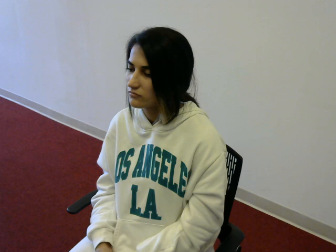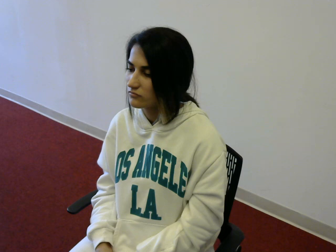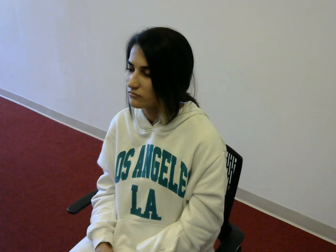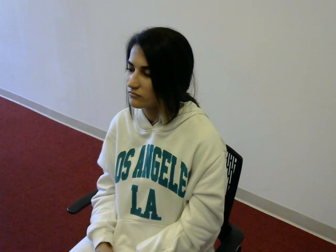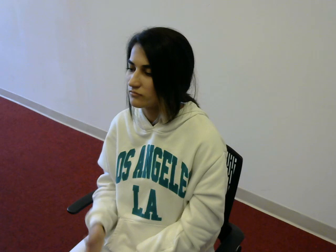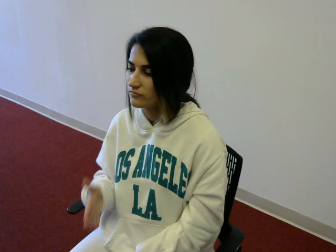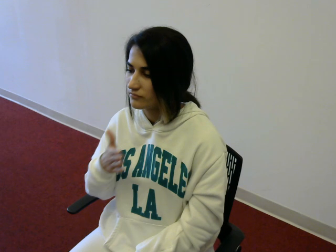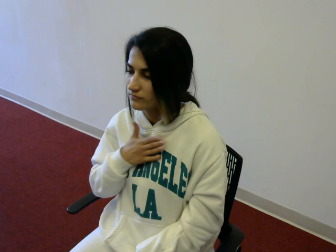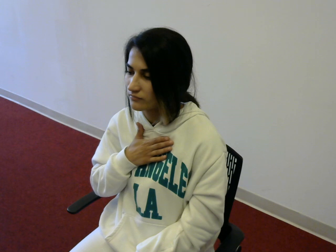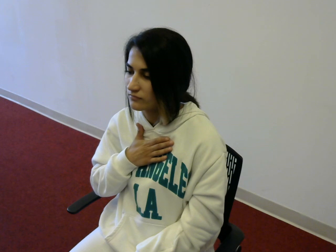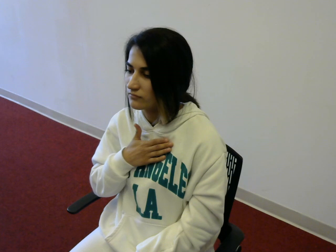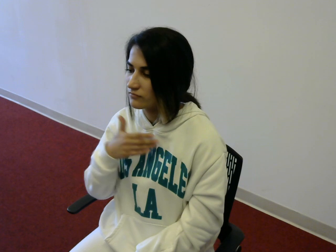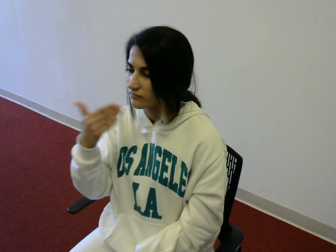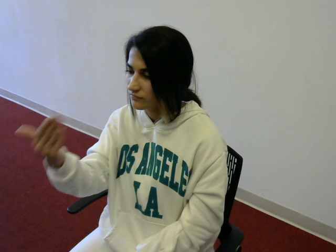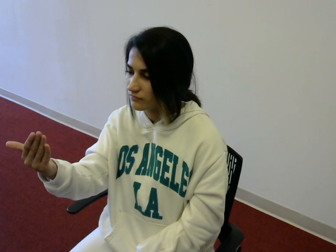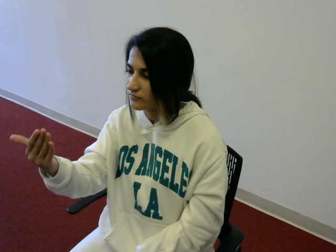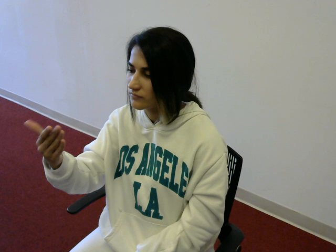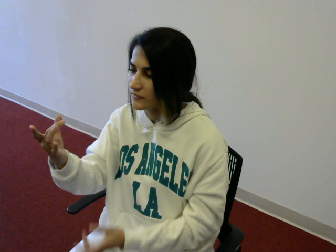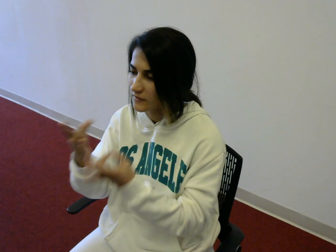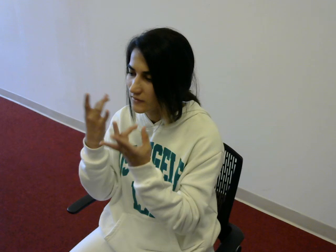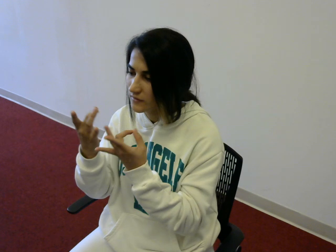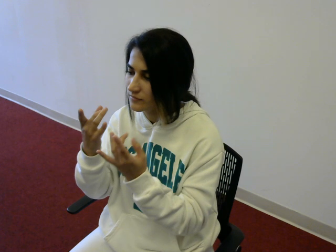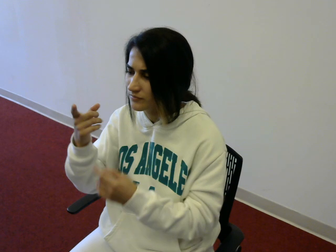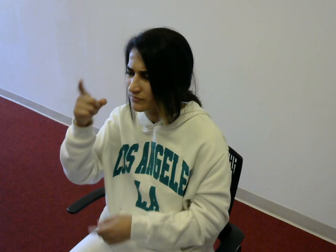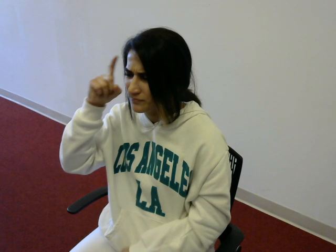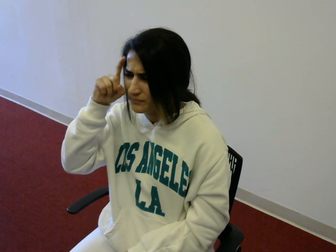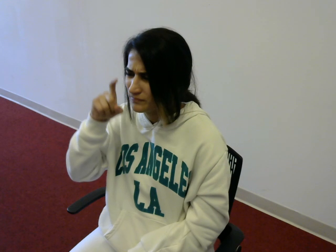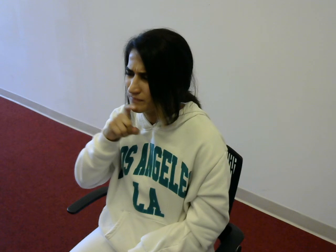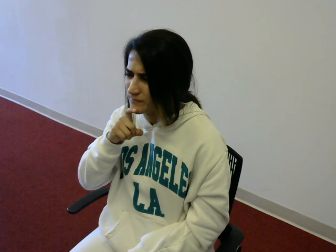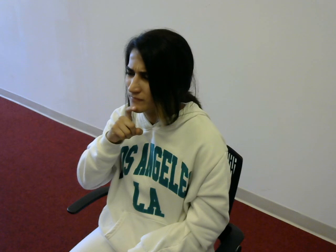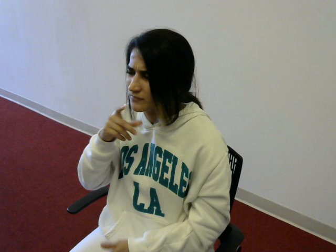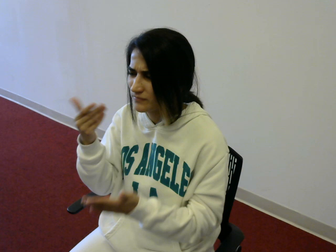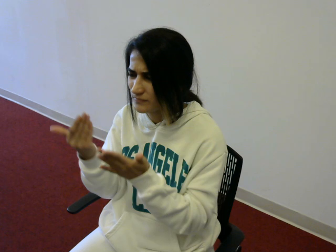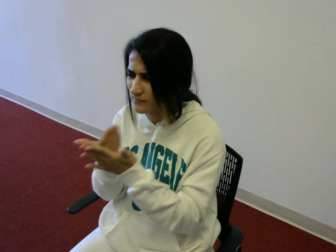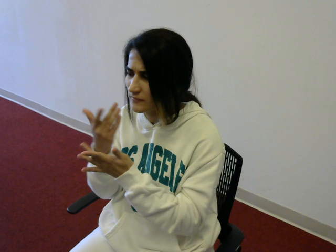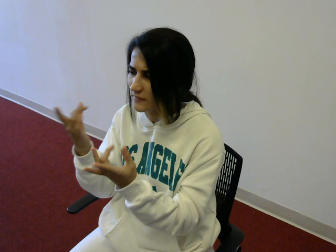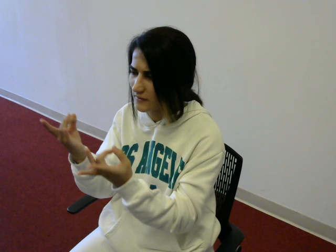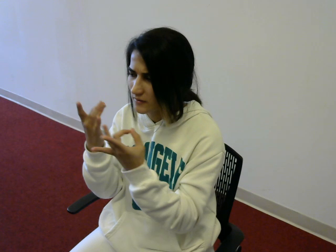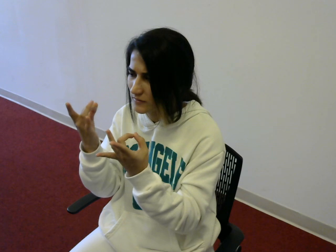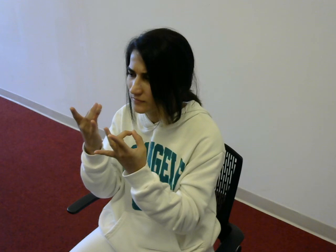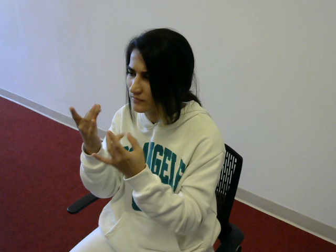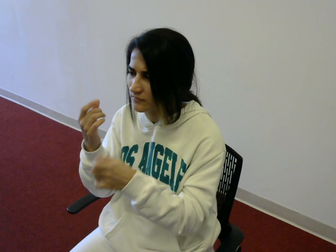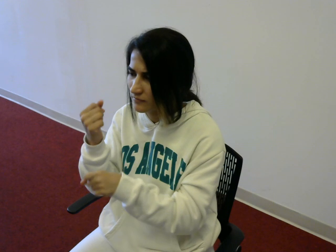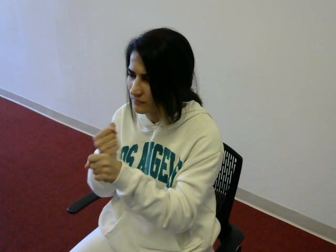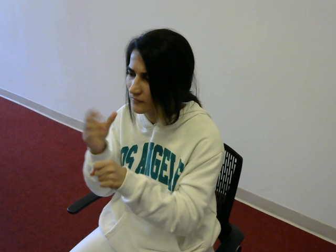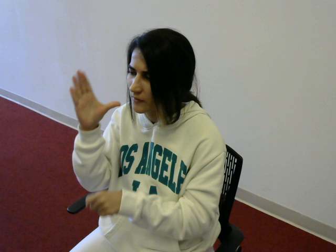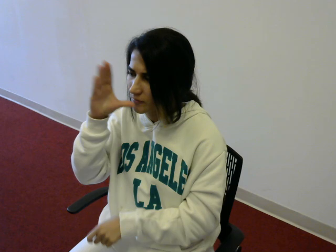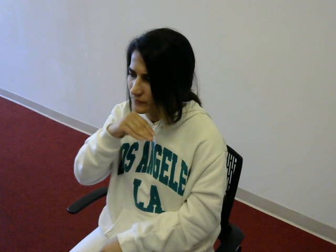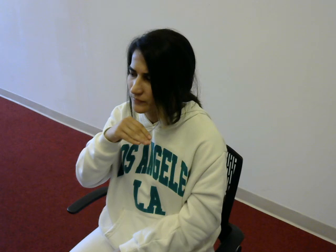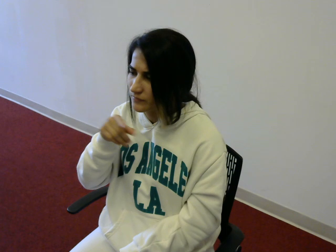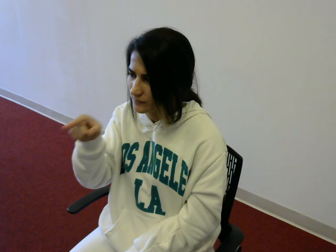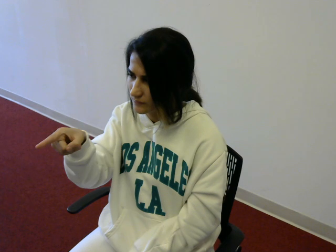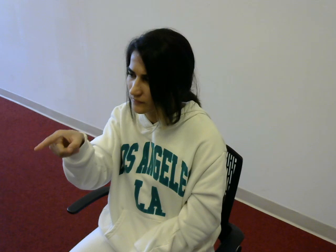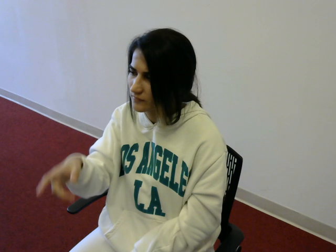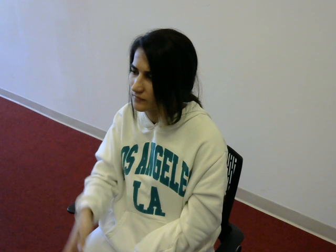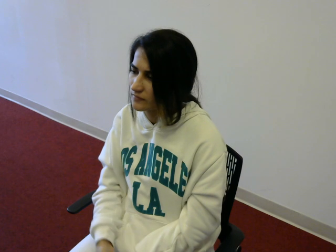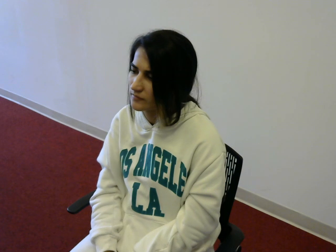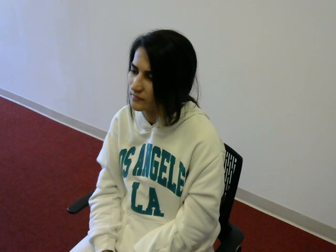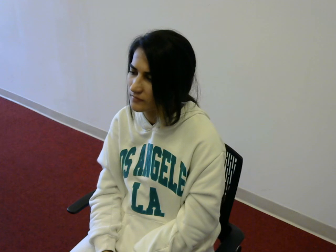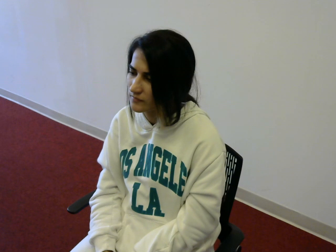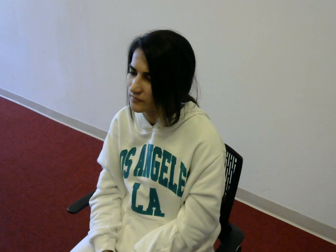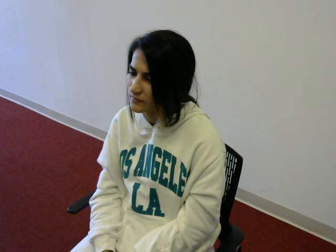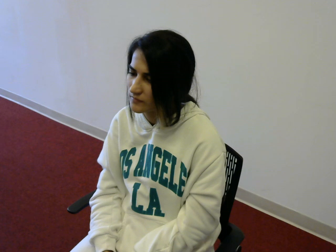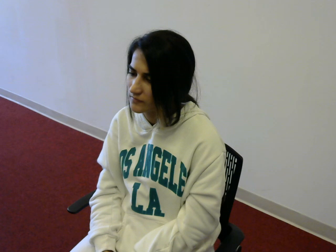Mən sizin dediklərinizi başa düşmədim, yenidən izah edə bilərsinizmi?